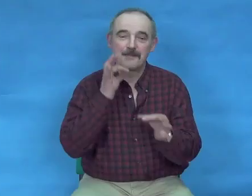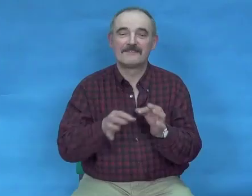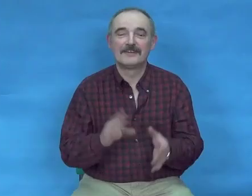Dokładnie powtórz.